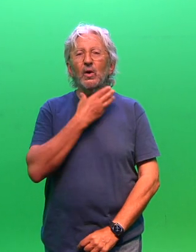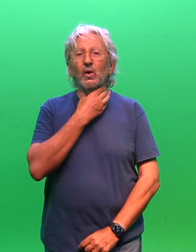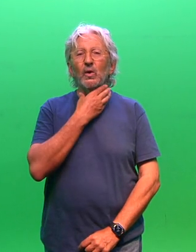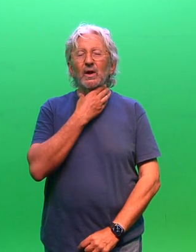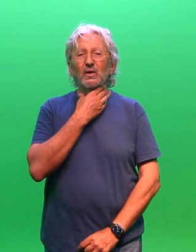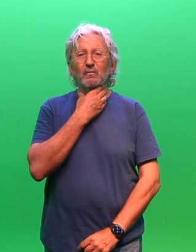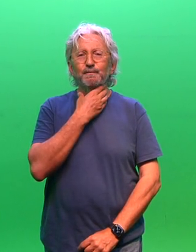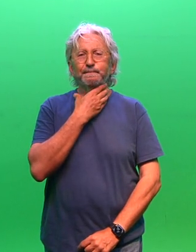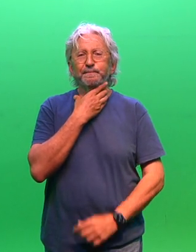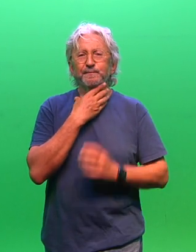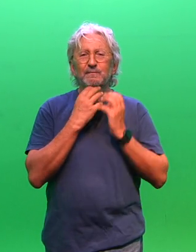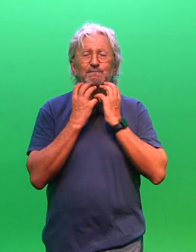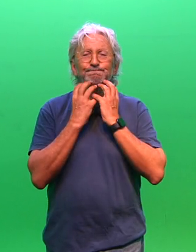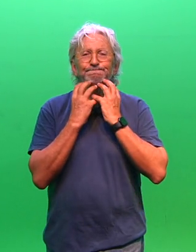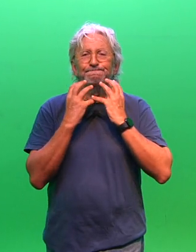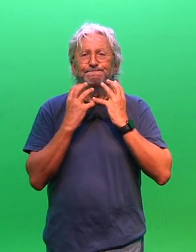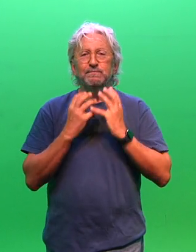Tinc el coll molt inflat.